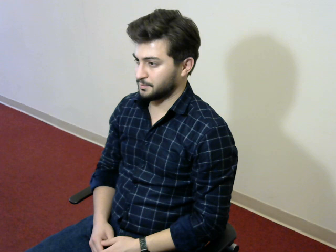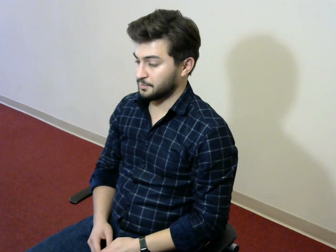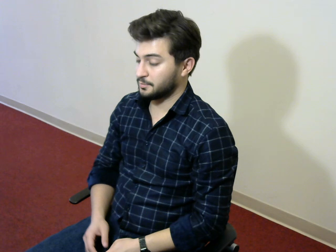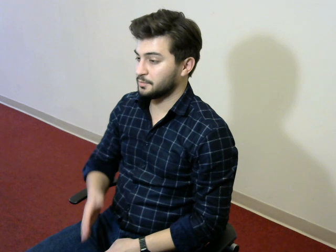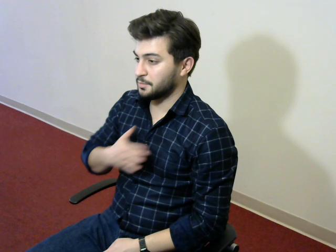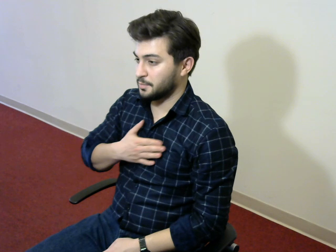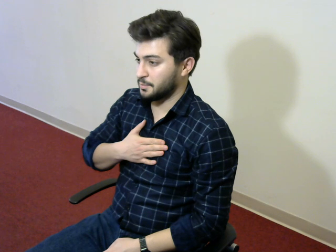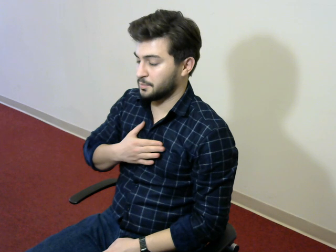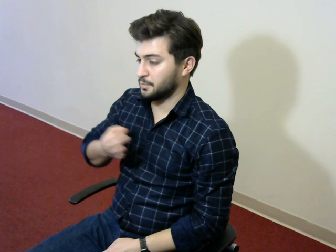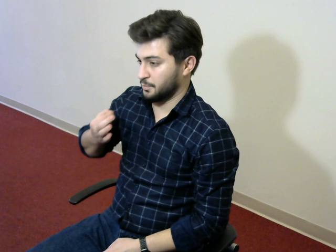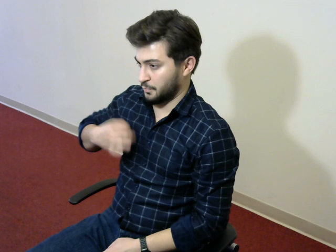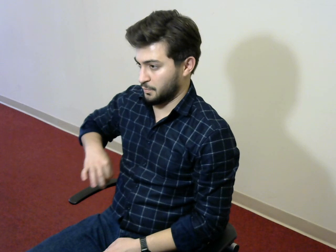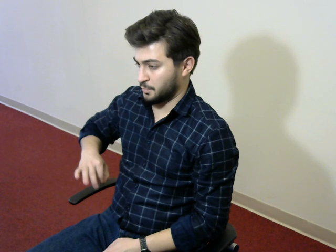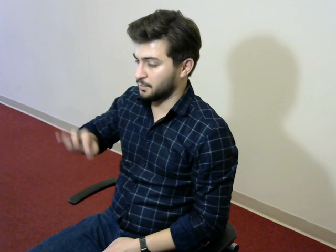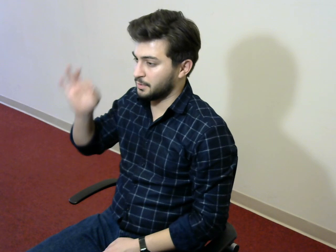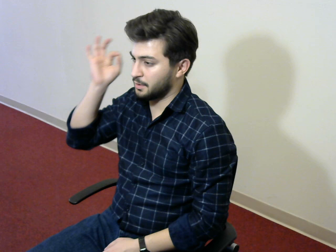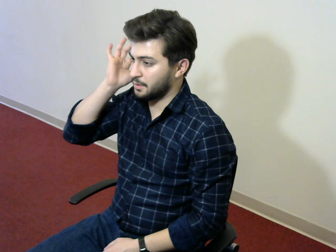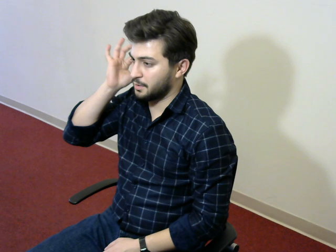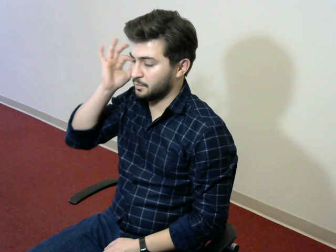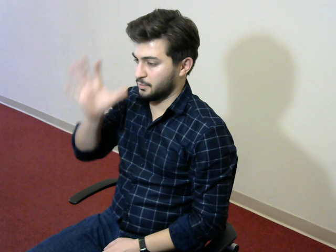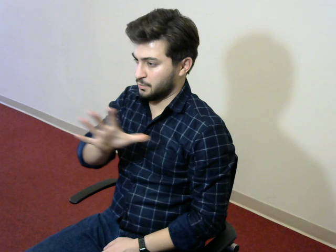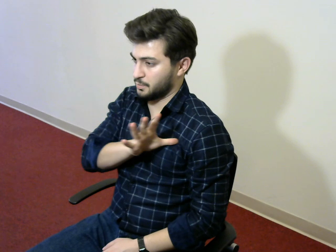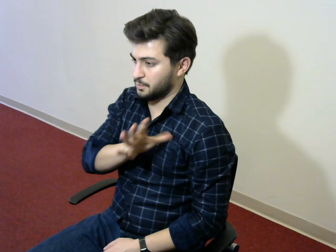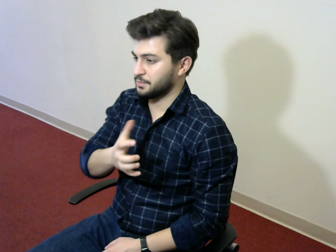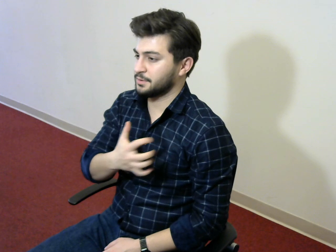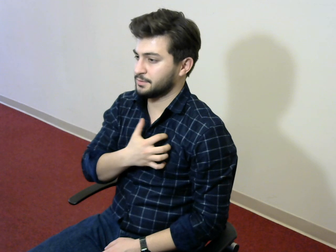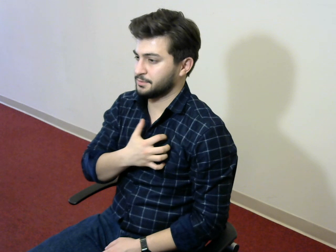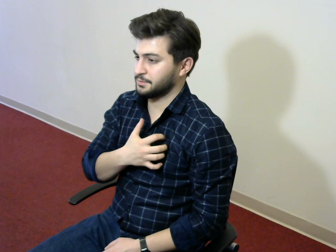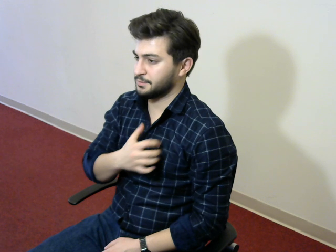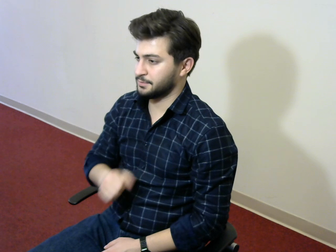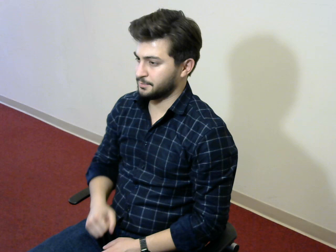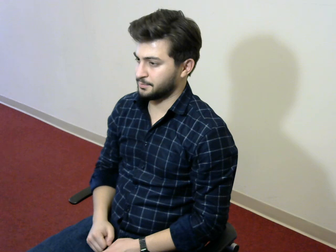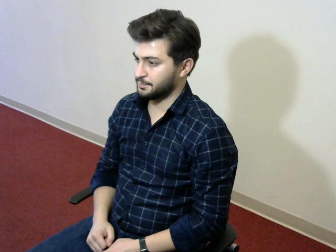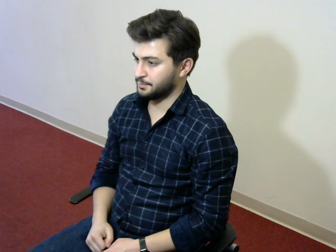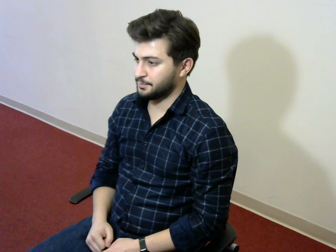Mənim oğlum həkim olmaq istəyir